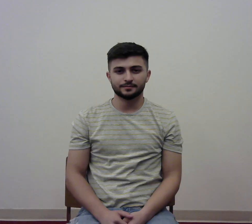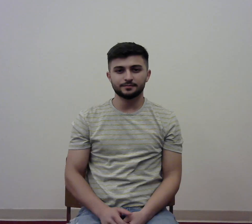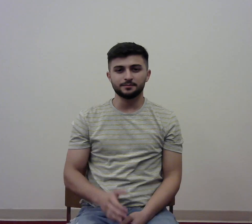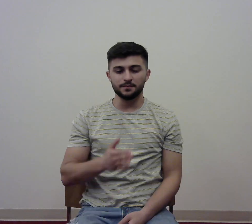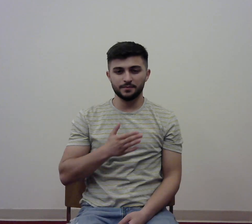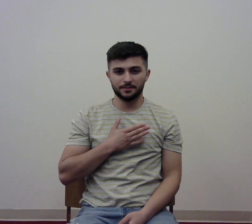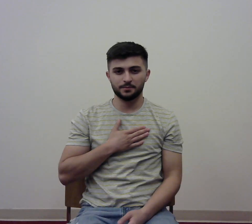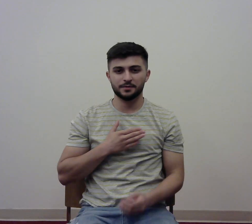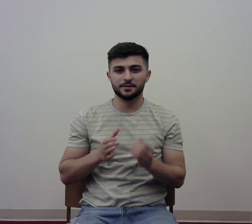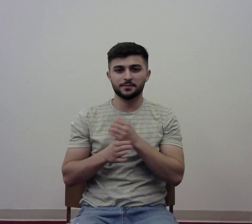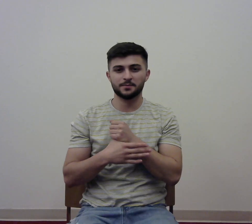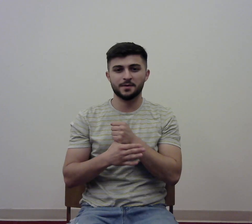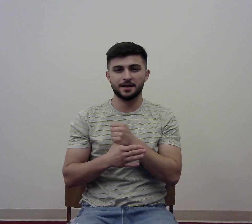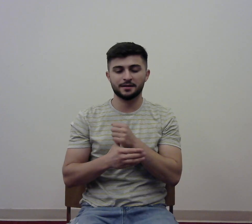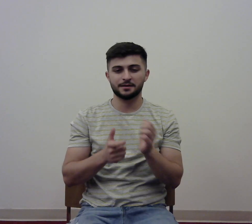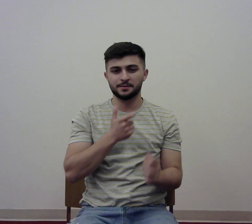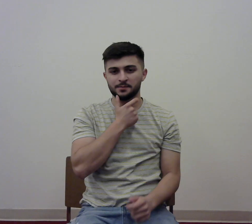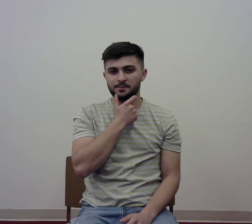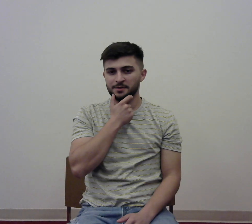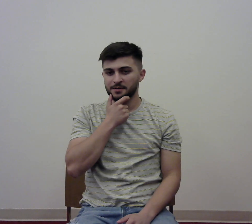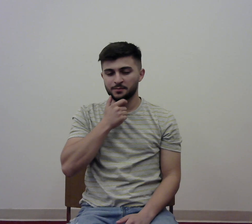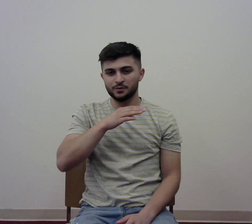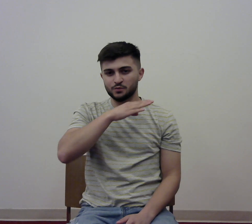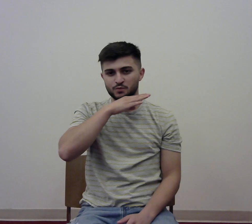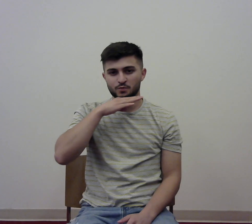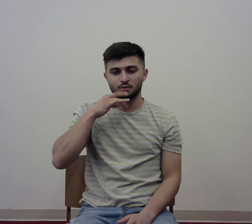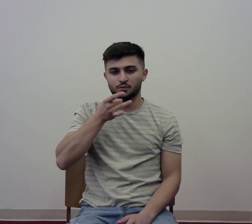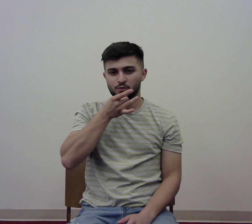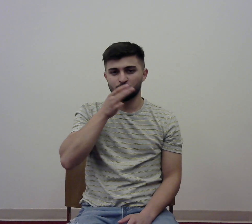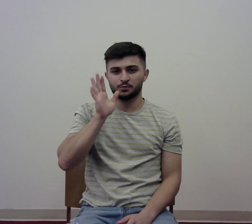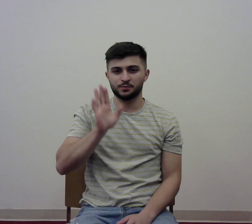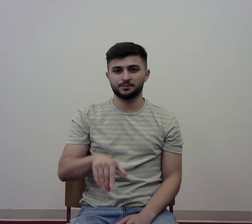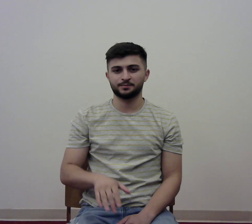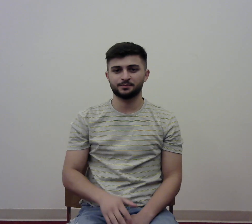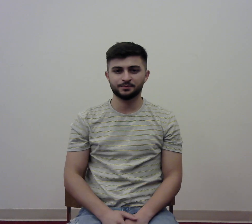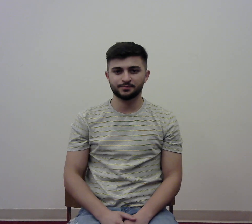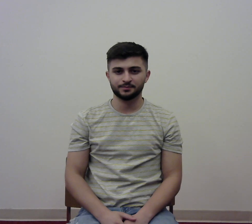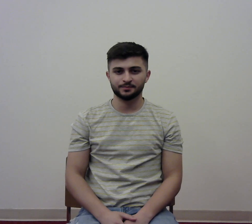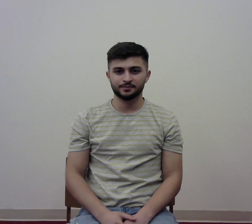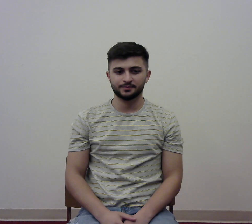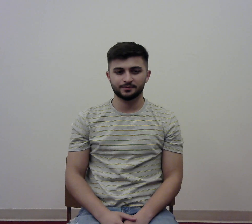Mənim balıqlara baxmaqdan çox xoşum gəlir